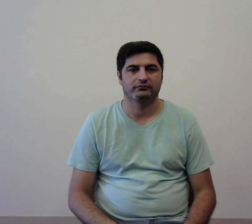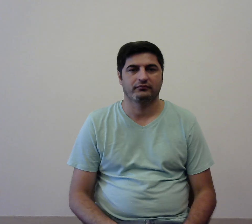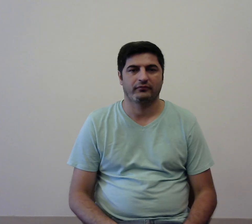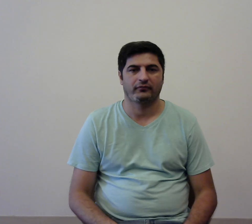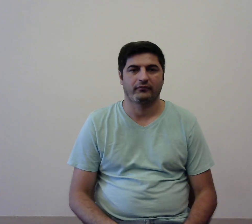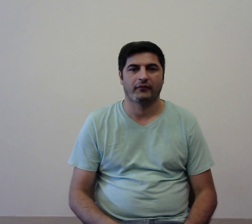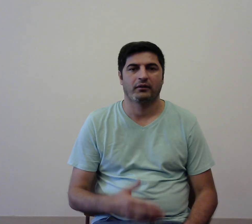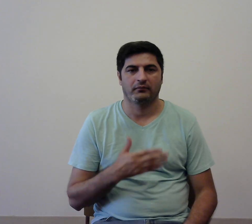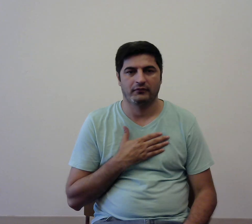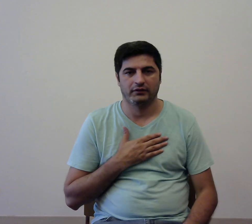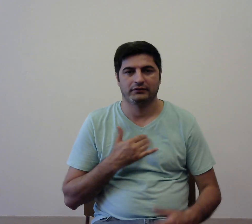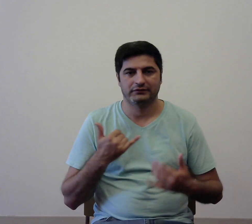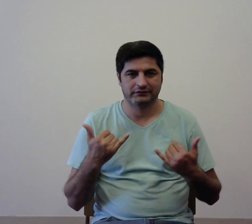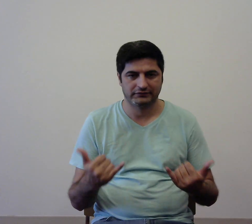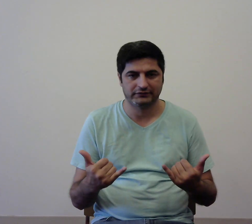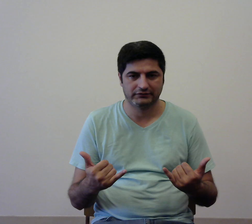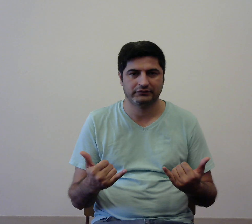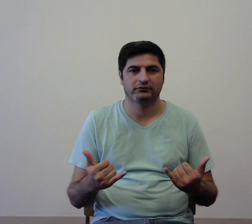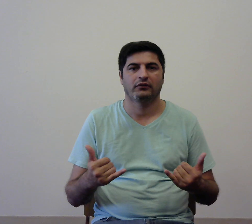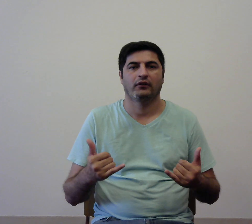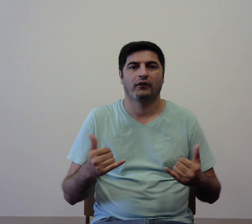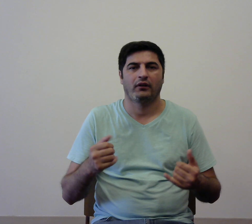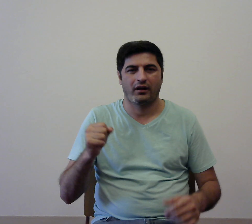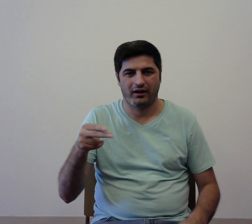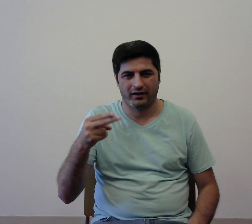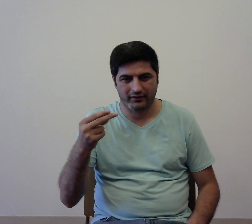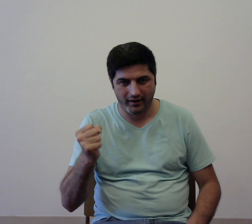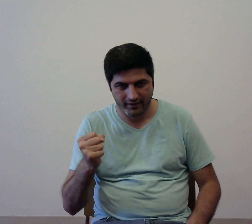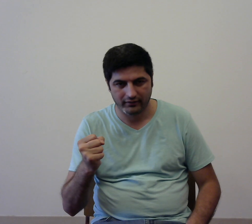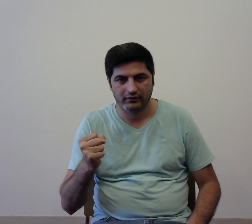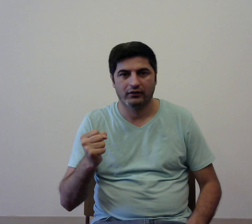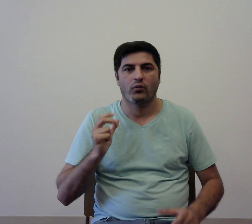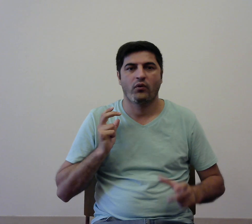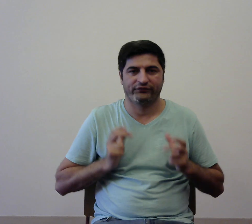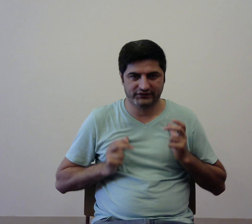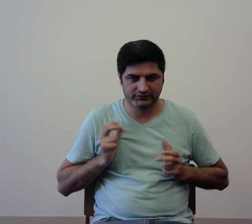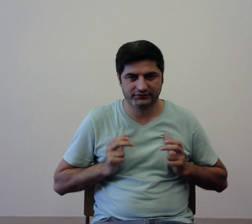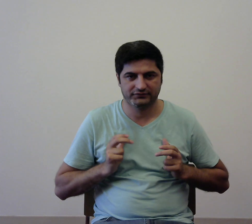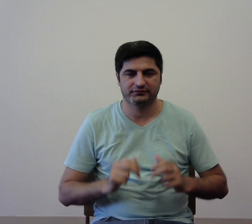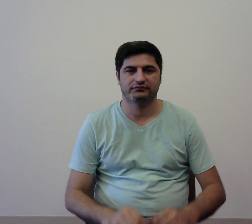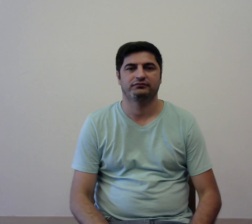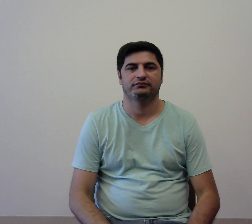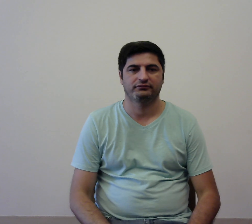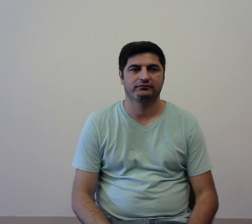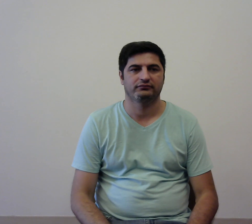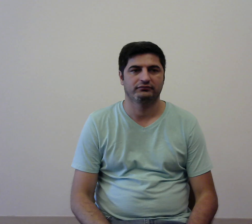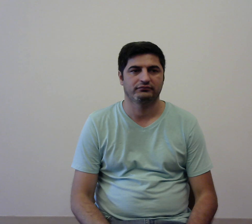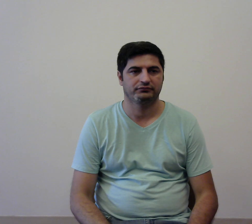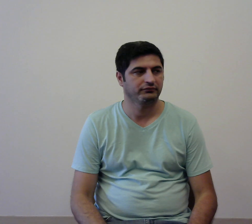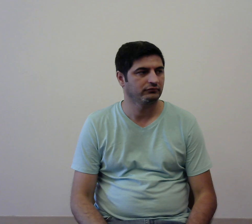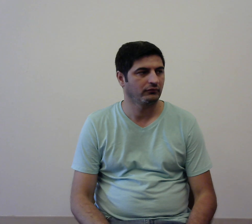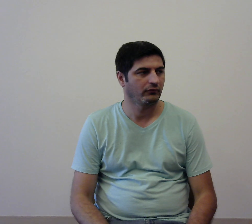Mən indi ADA universitetindəyəm